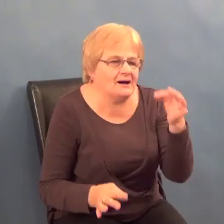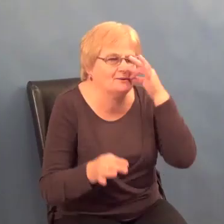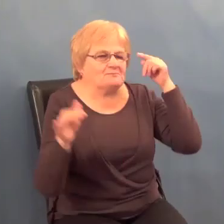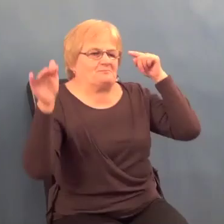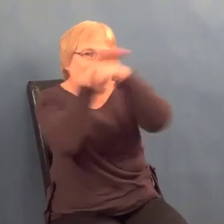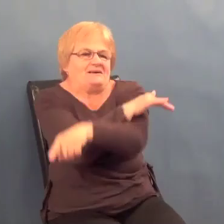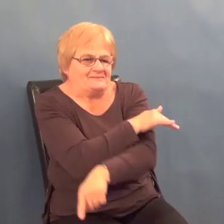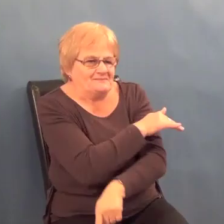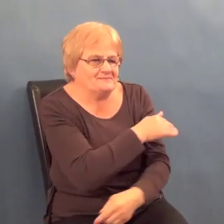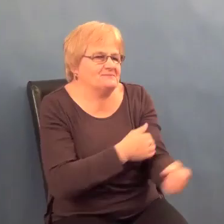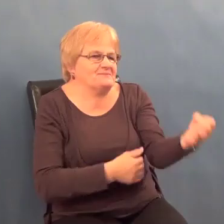Kot ucieka.